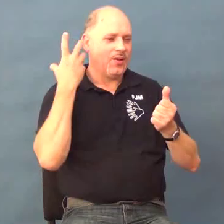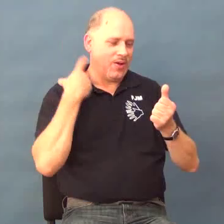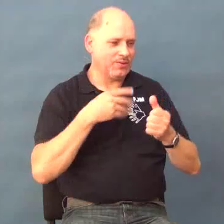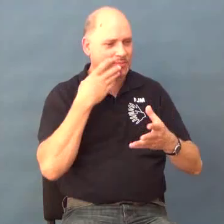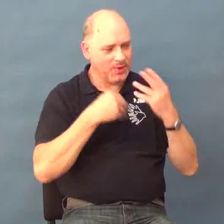Bawią się z nimi.